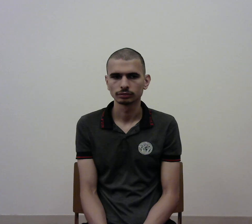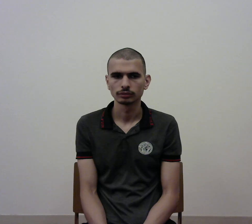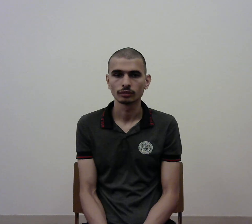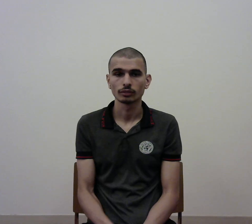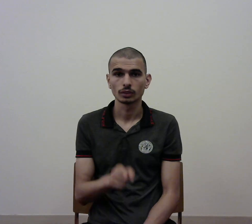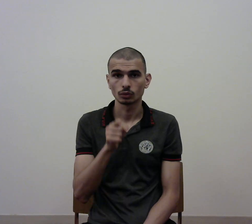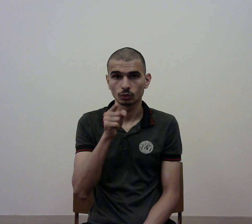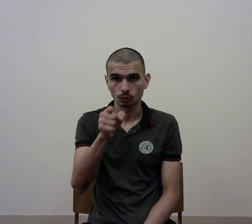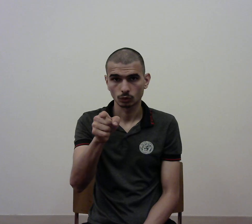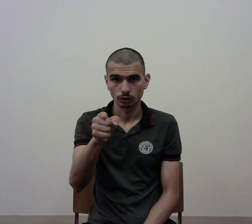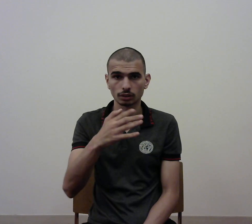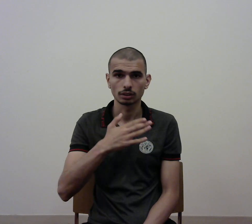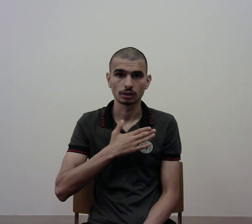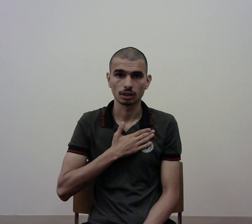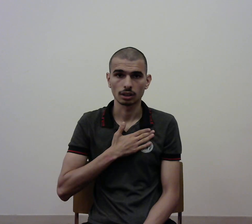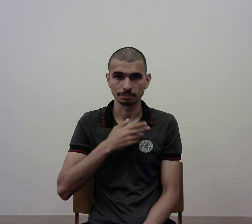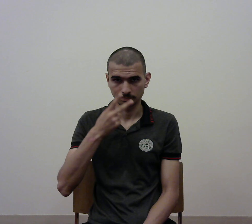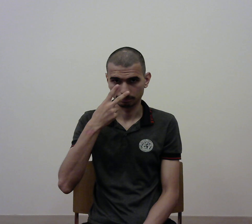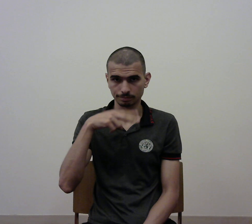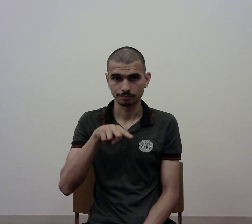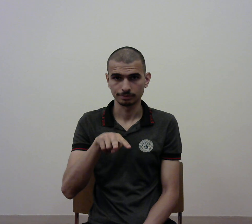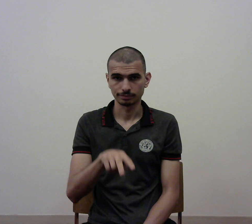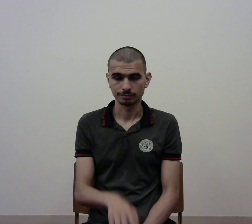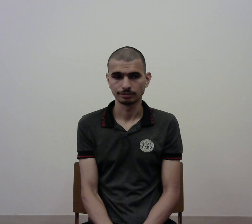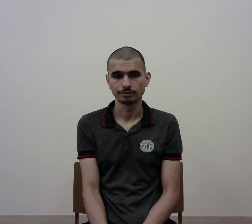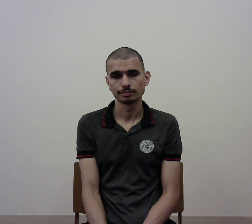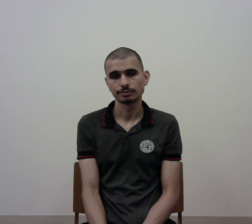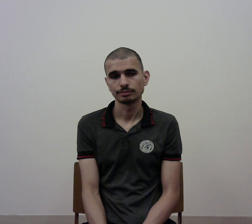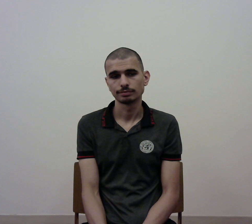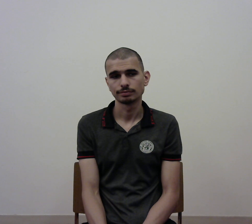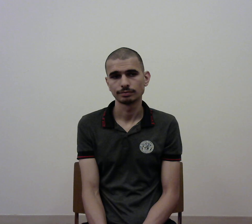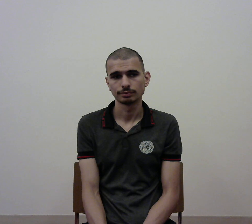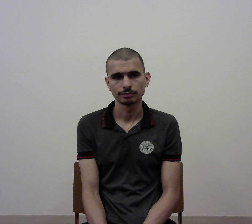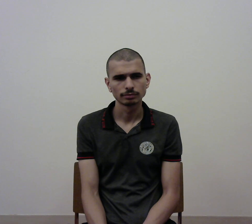Siz məni görürsünüzmü?